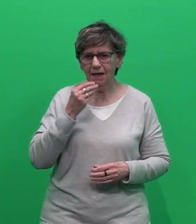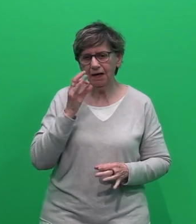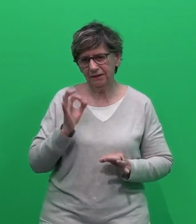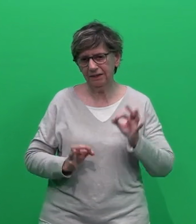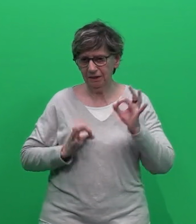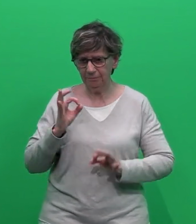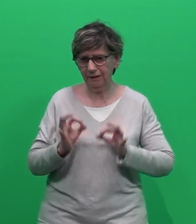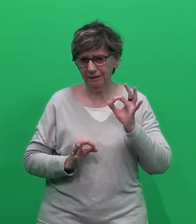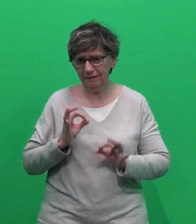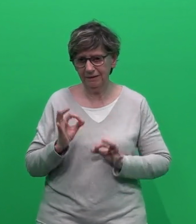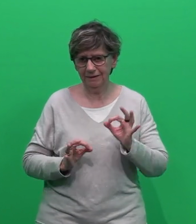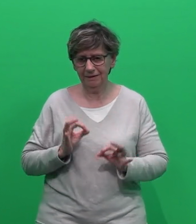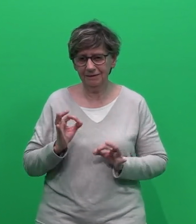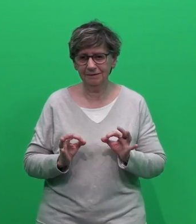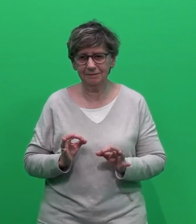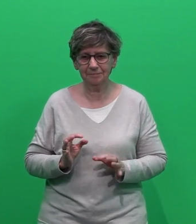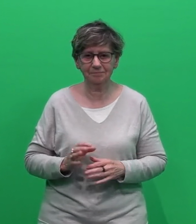Faig règim.